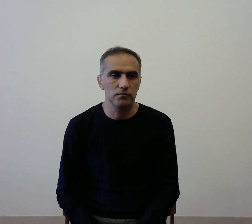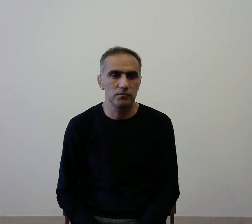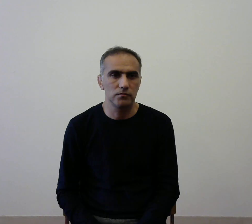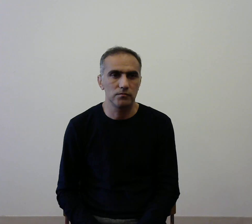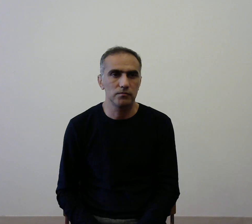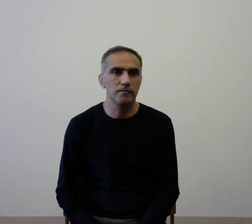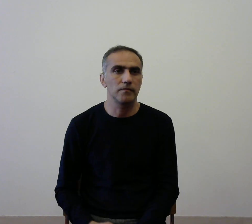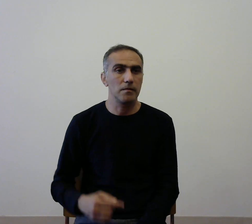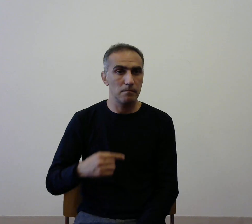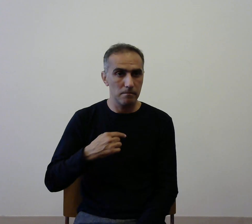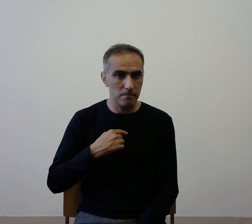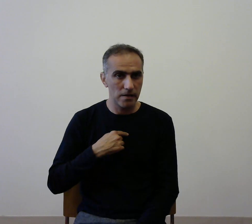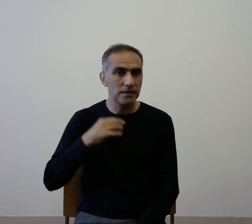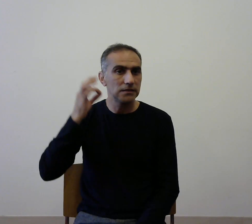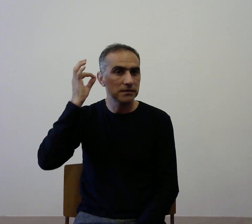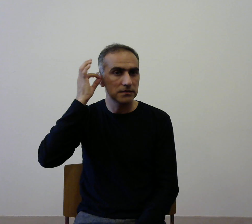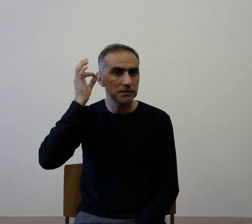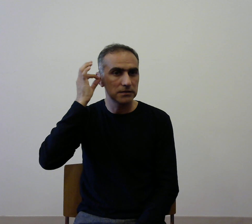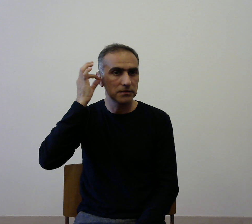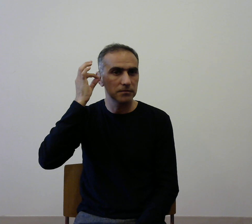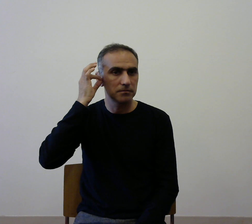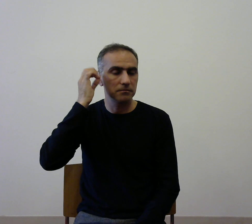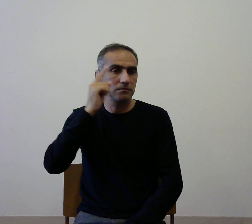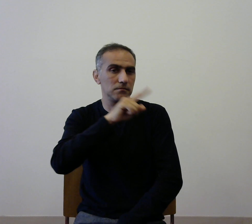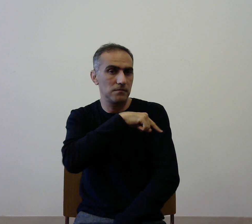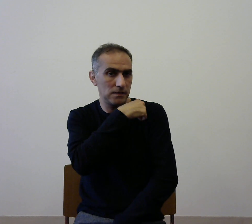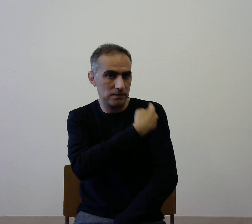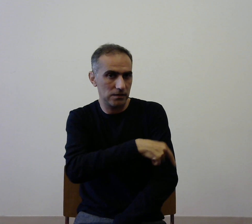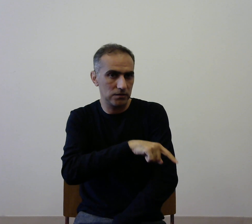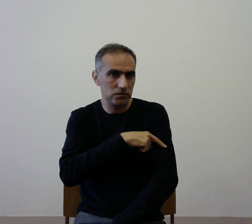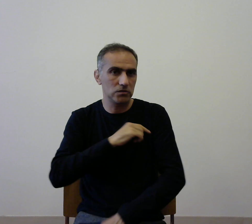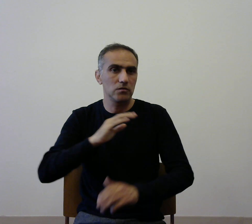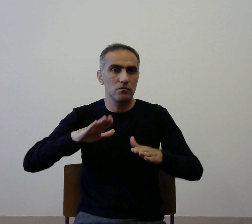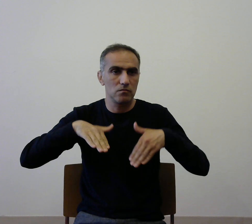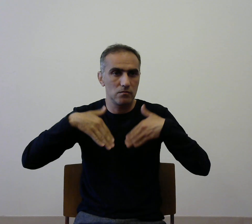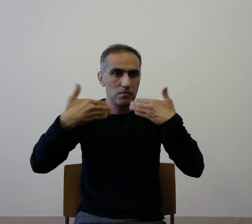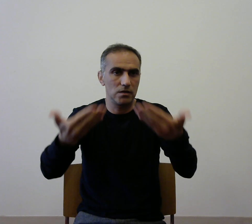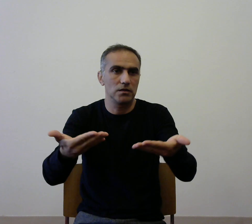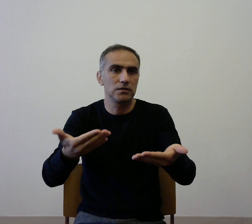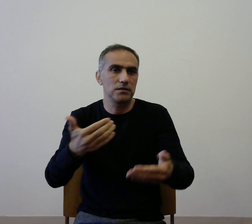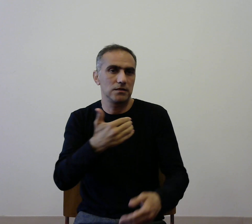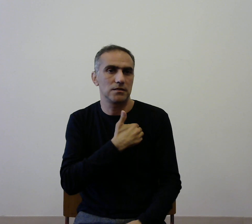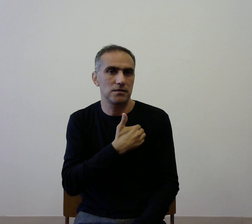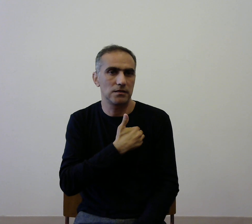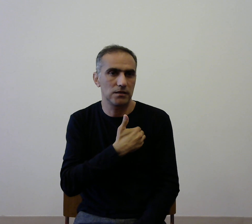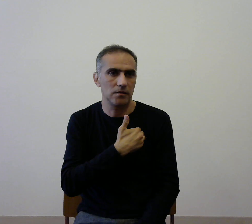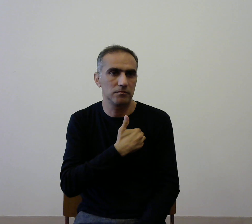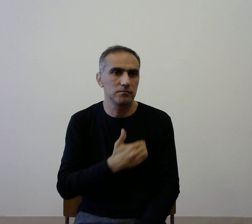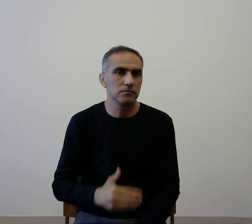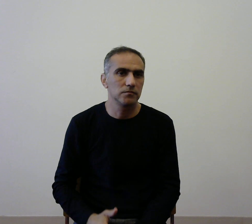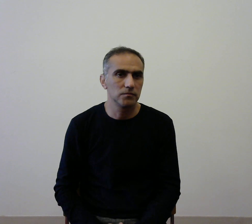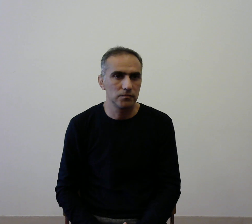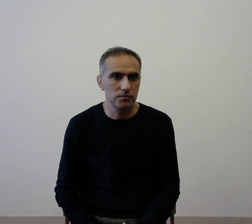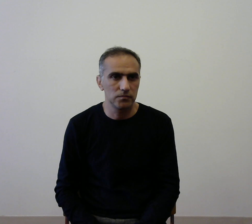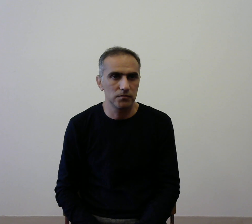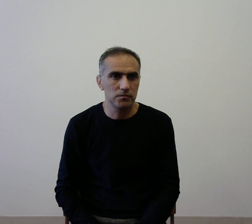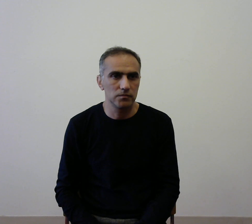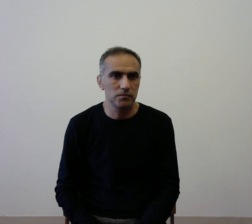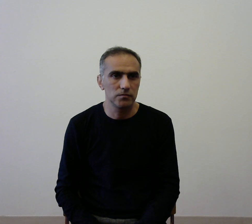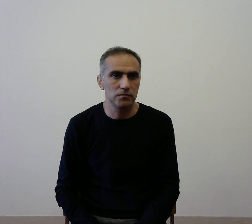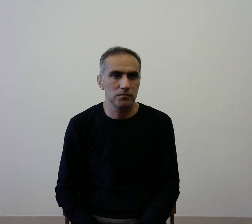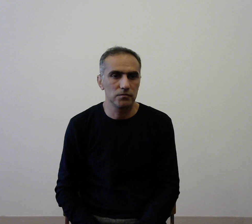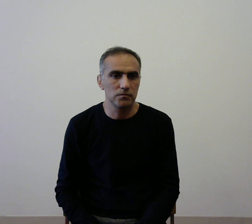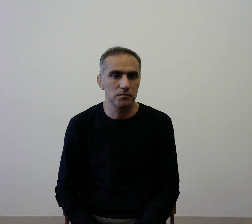Mən tibb məntəqəsinə müraciət etmək istərdim